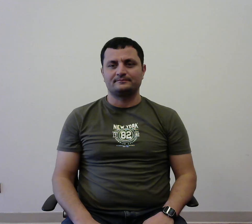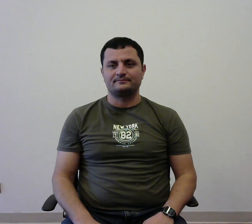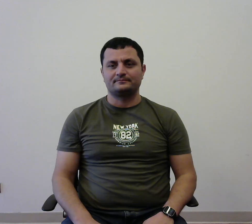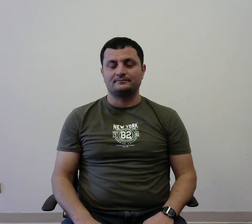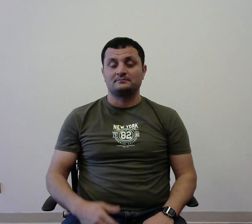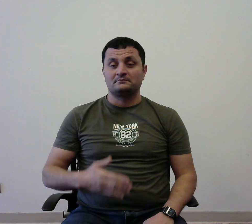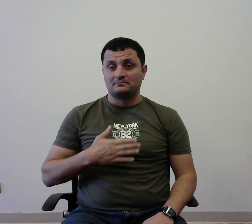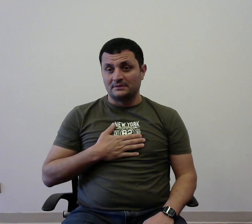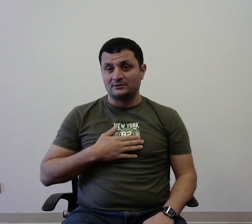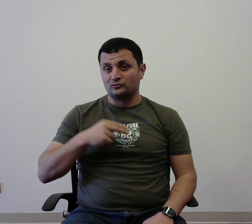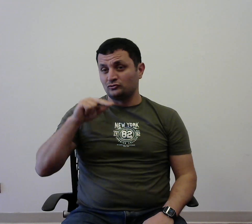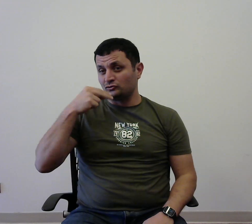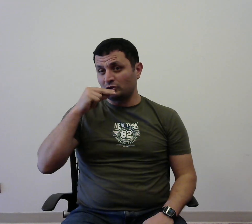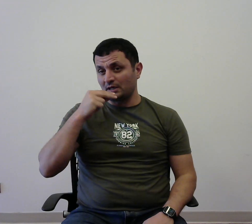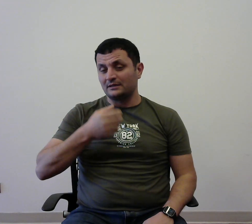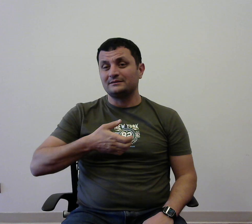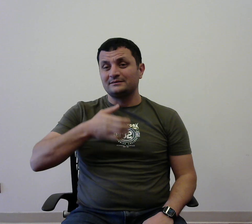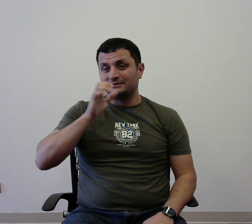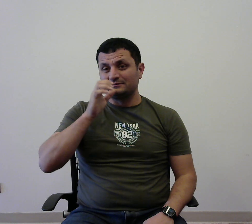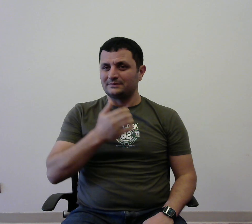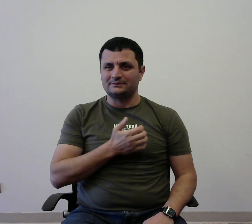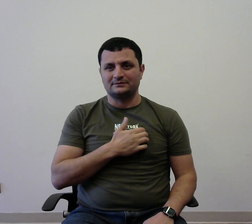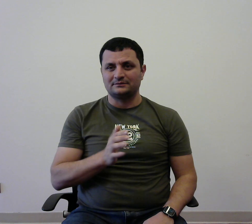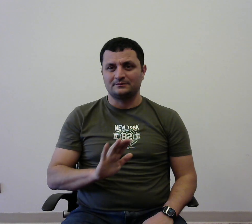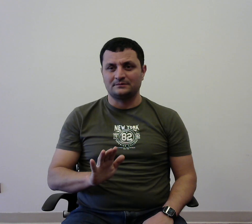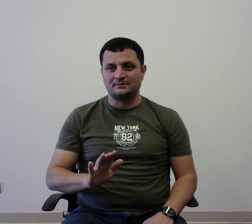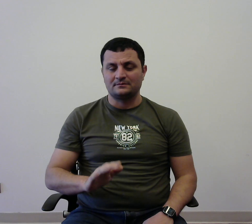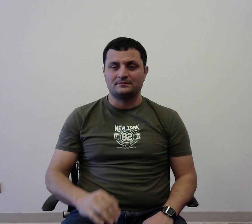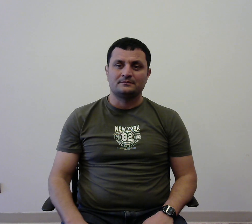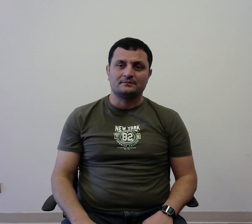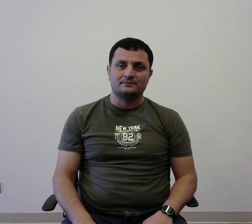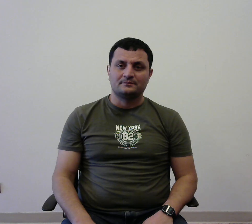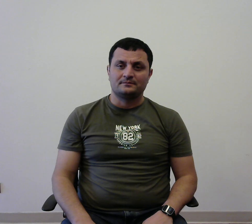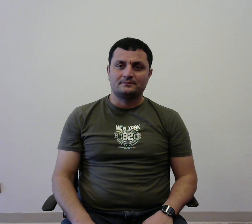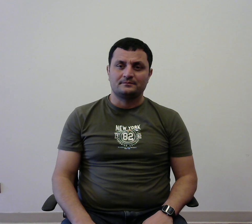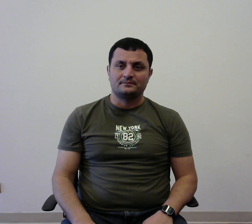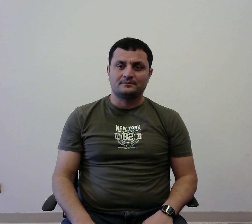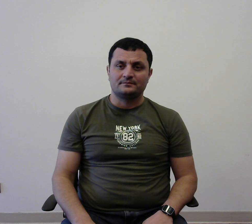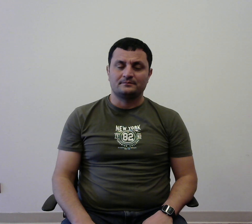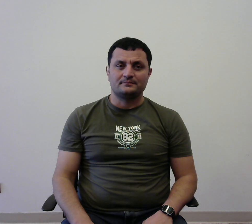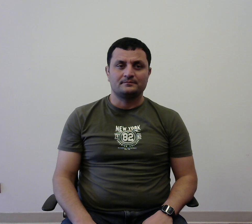Mən çay içmək istəmirəm